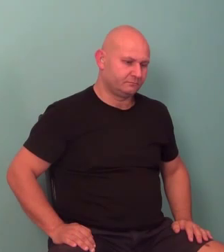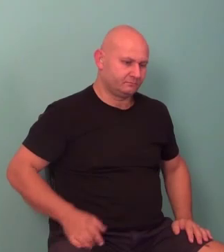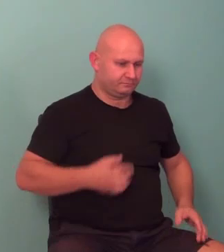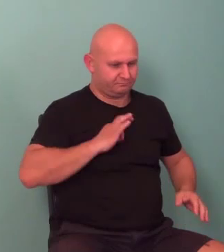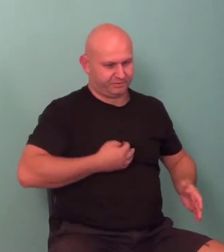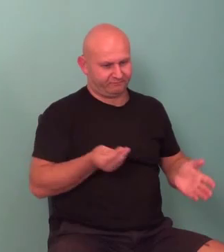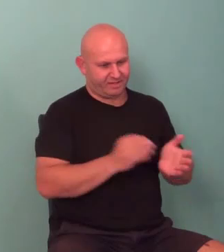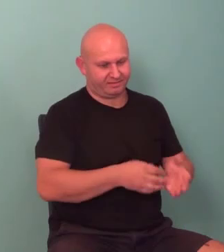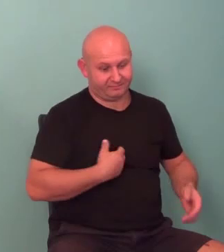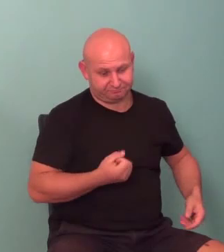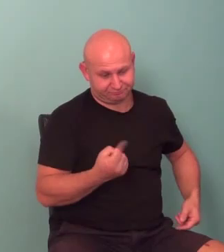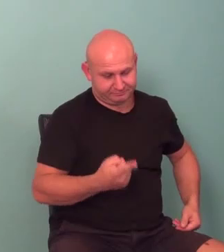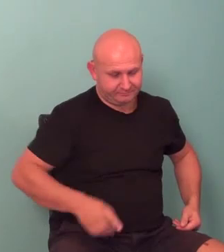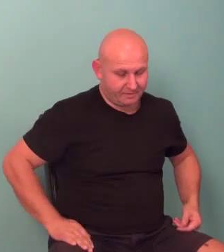Prywatnie dodany, dziwne dla mnie.